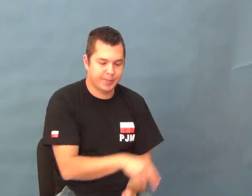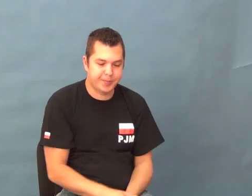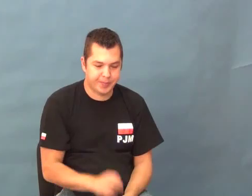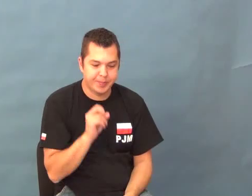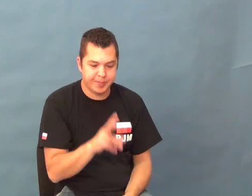Tak.